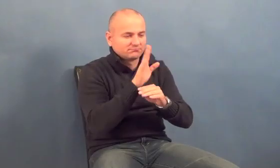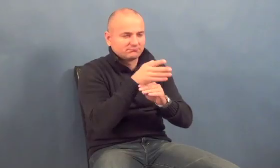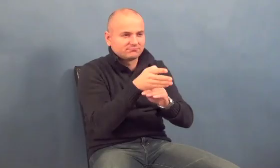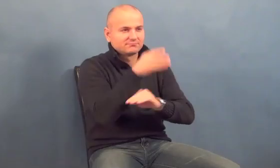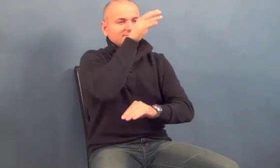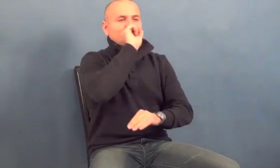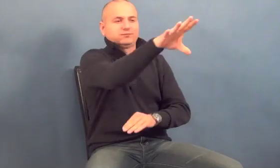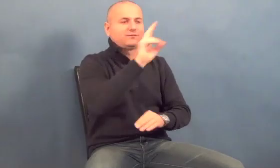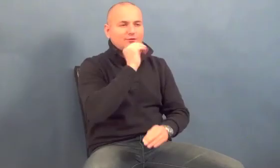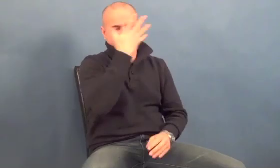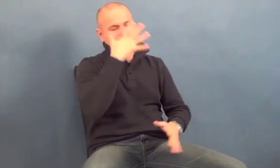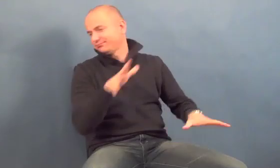Ryba wyskoczyła i opluła kota.